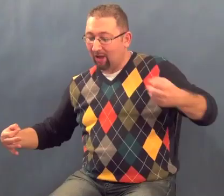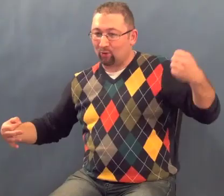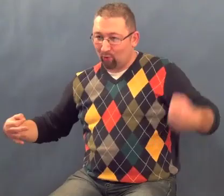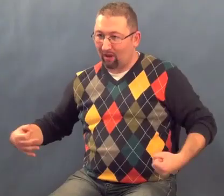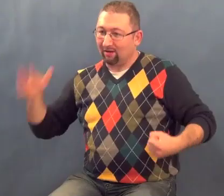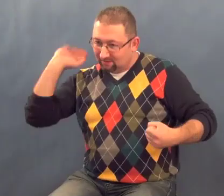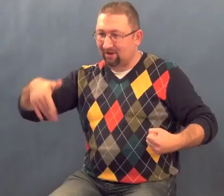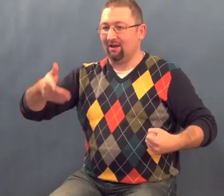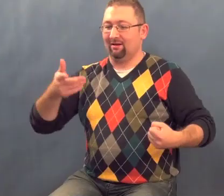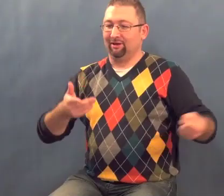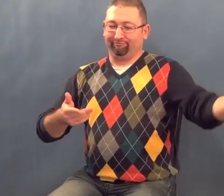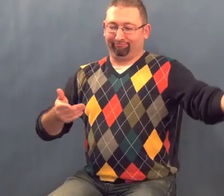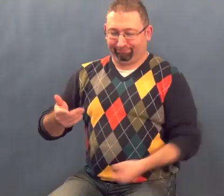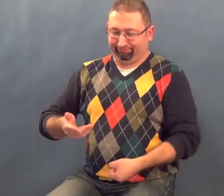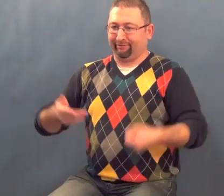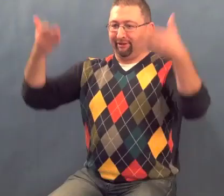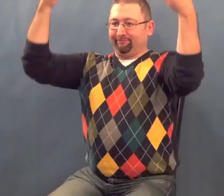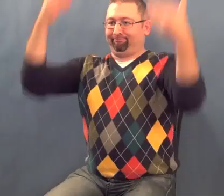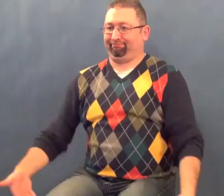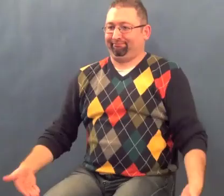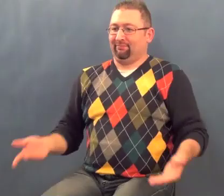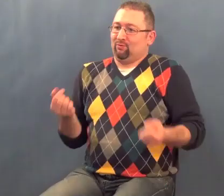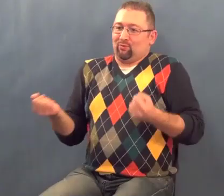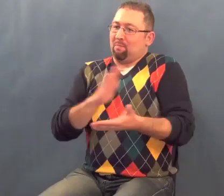A druga noga jest i mimo to facet piłuje ją i spada.